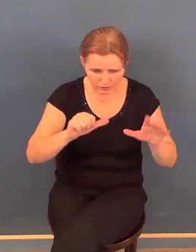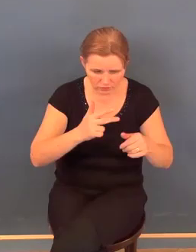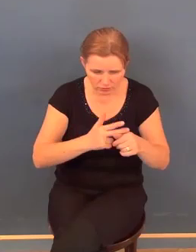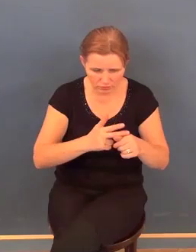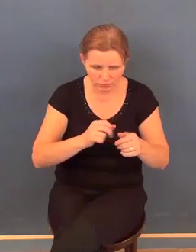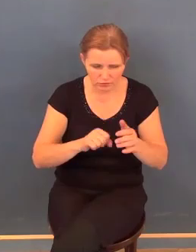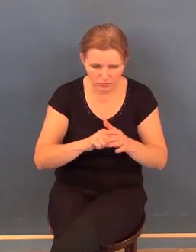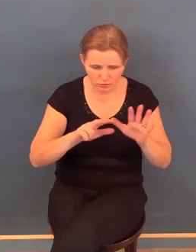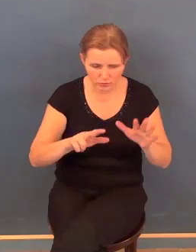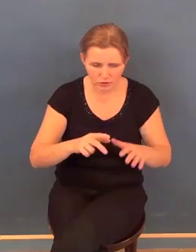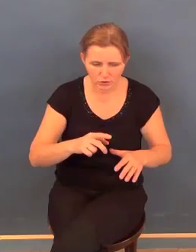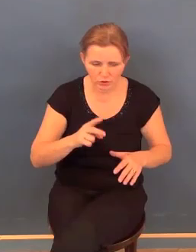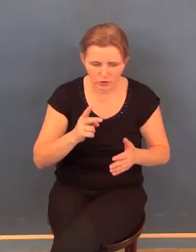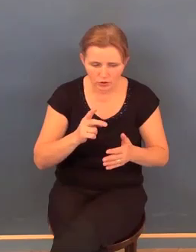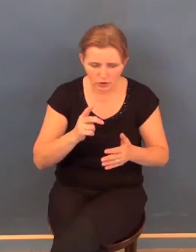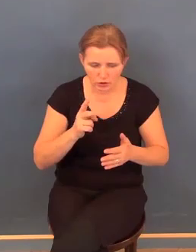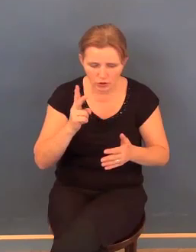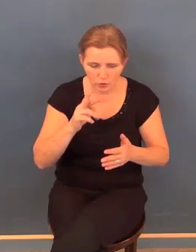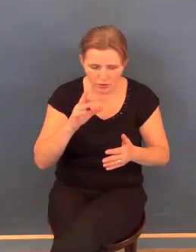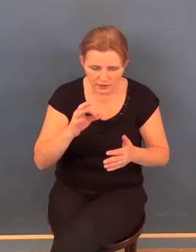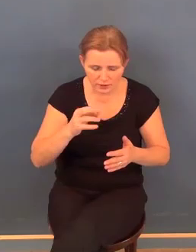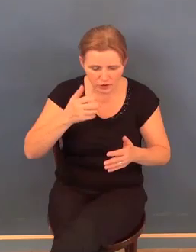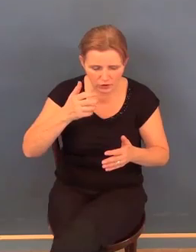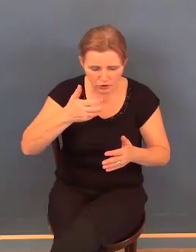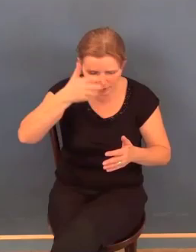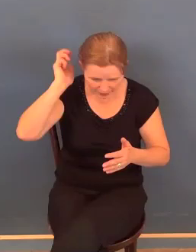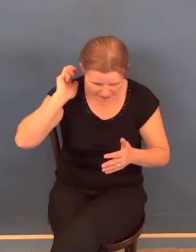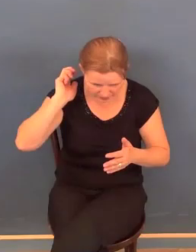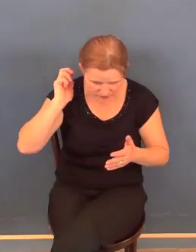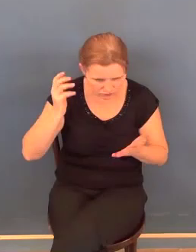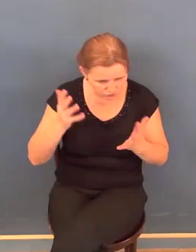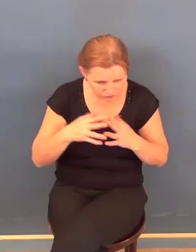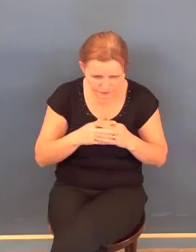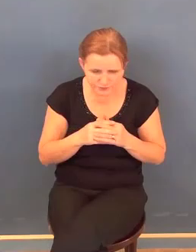Od szóstej trzydzieści do ósmej mam kurs hiszpańskiego.